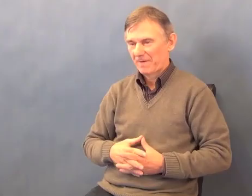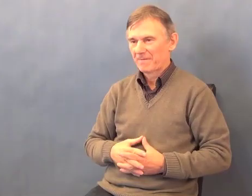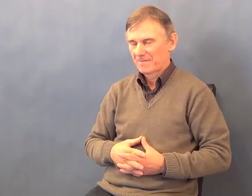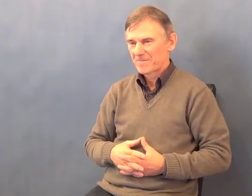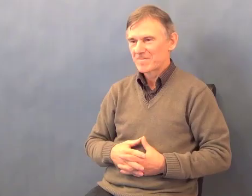Ja umiem.